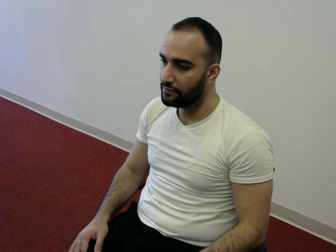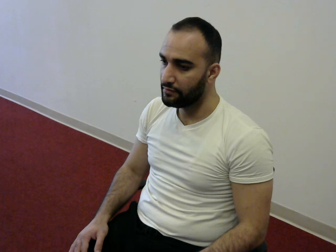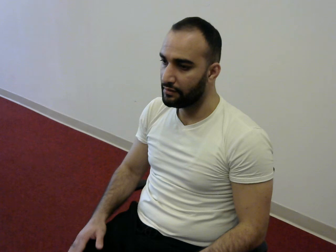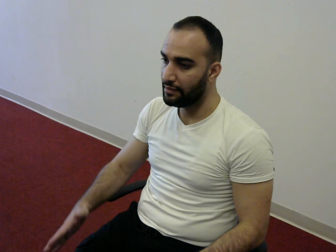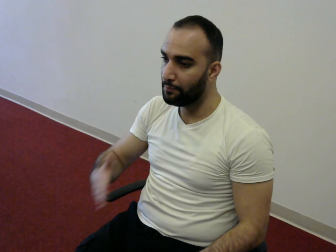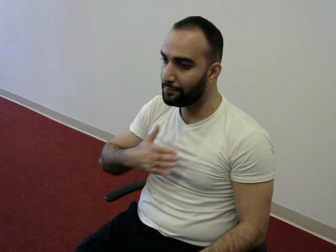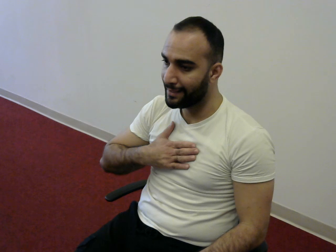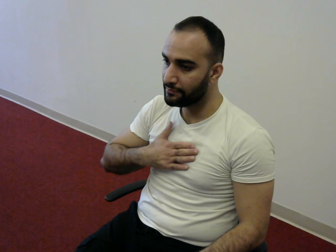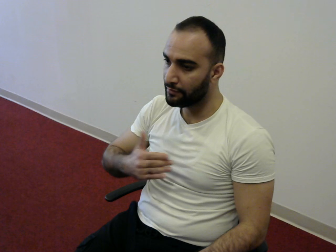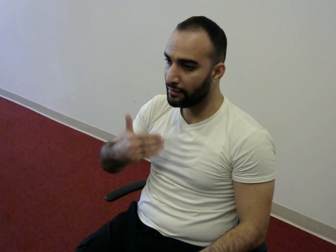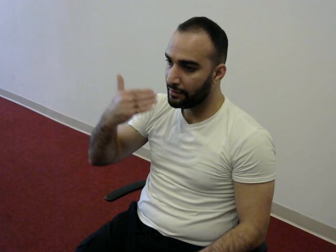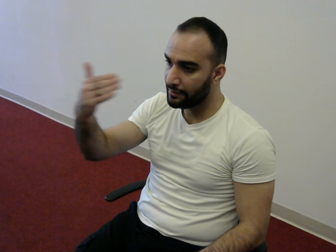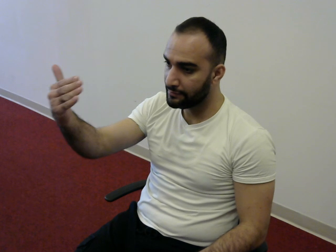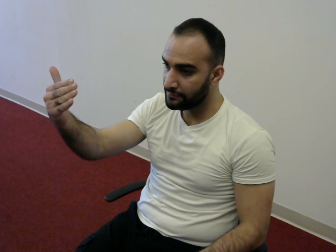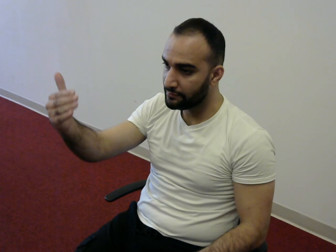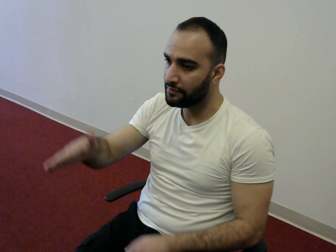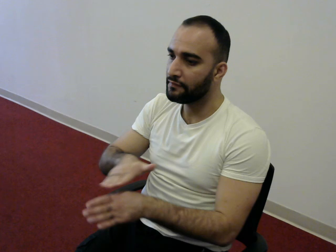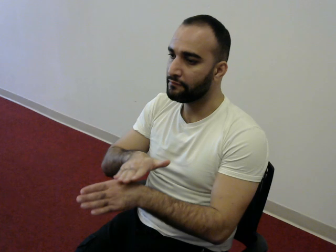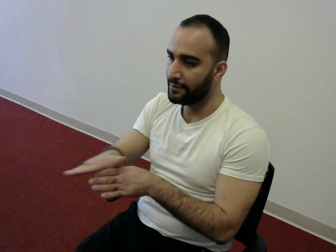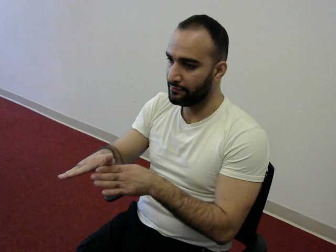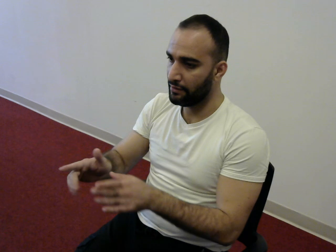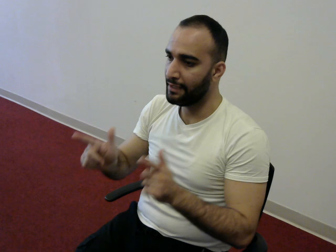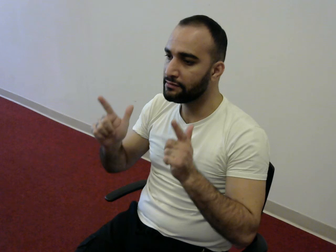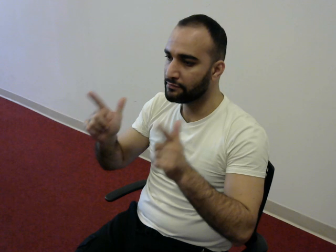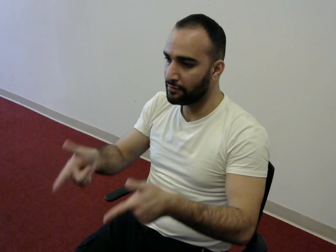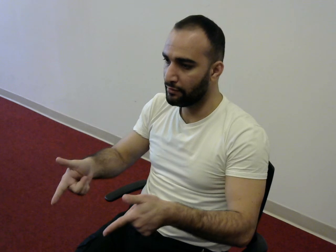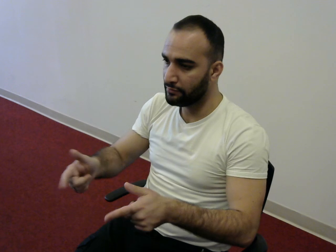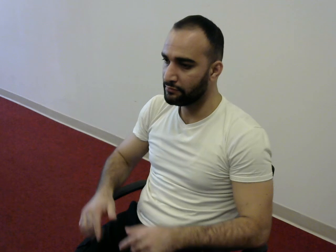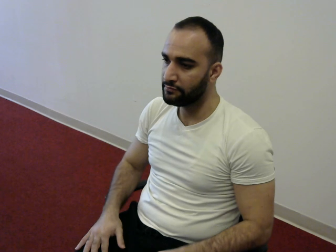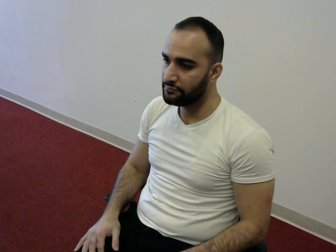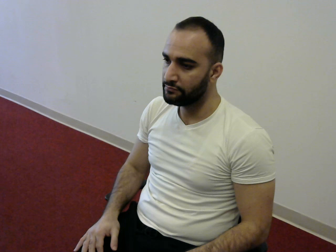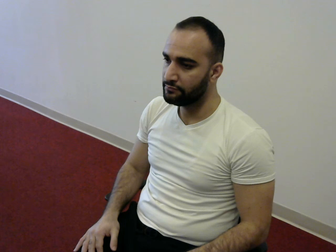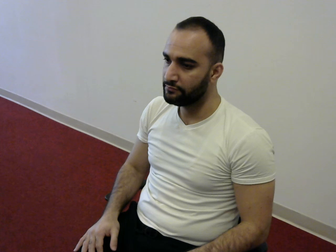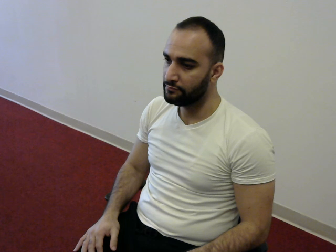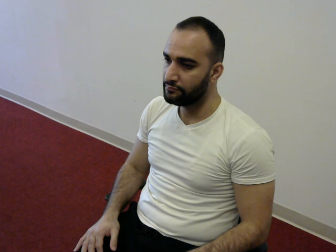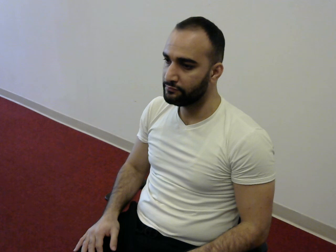Mən sizinlə tamamilə razıyam